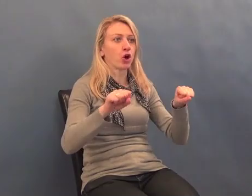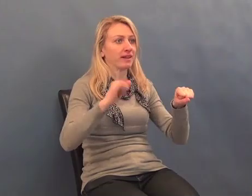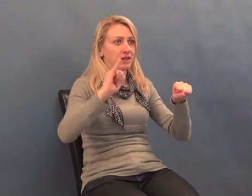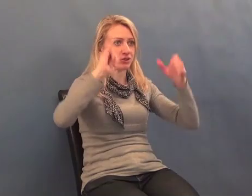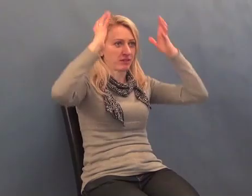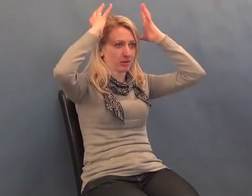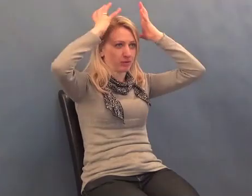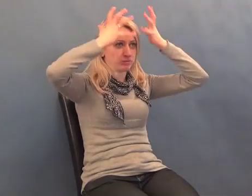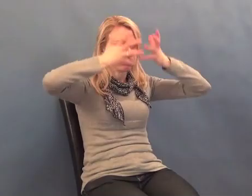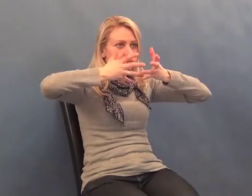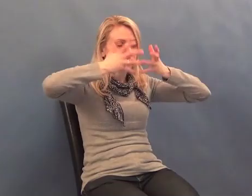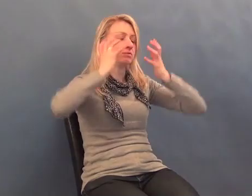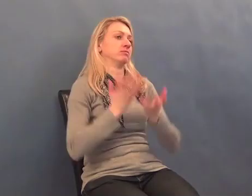Kask z osłoną na twarz.